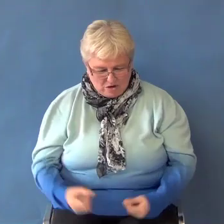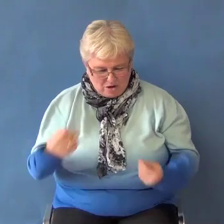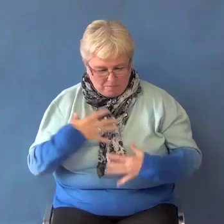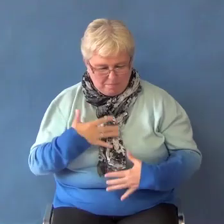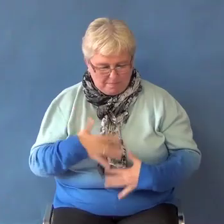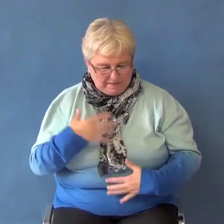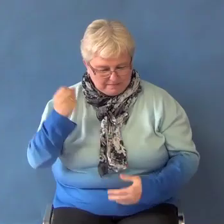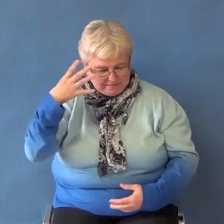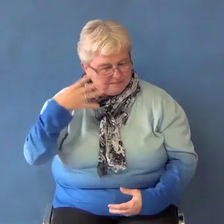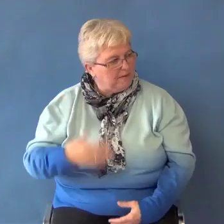Brać prysznic.